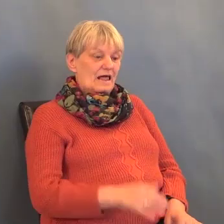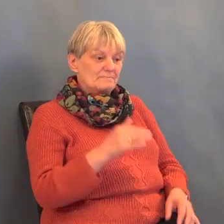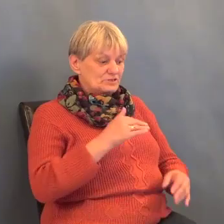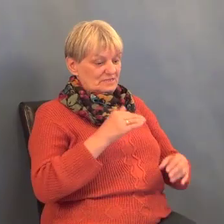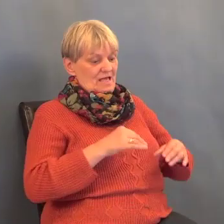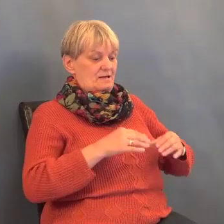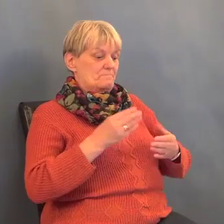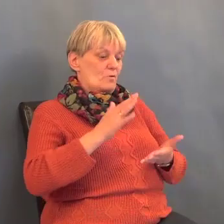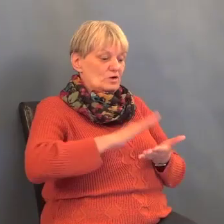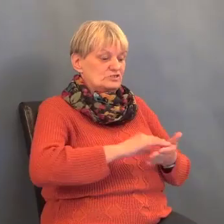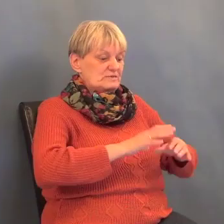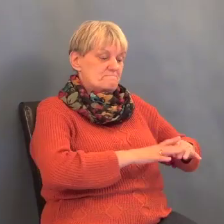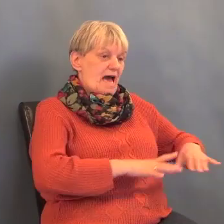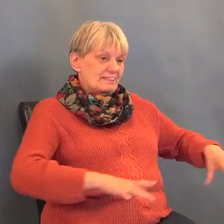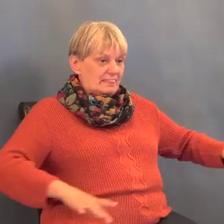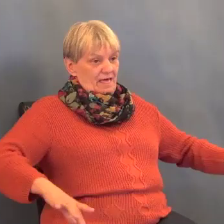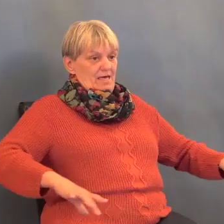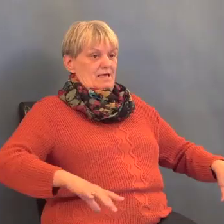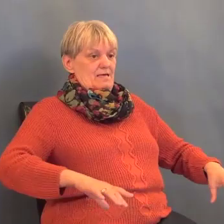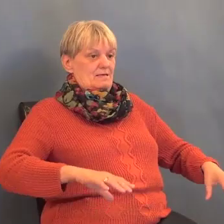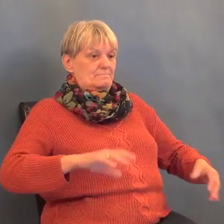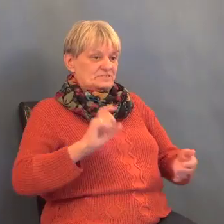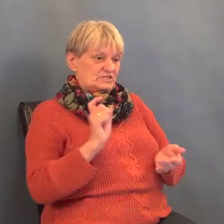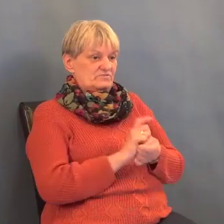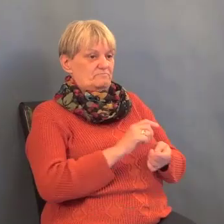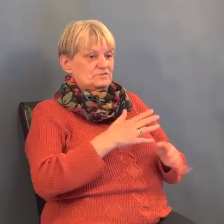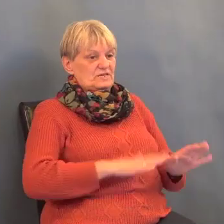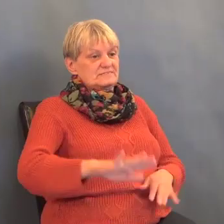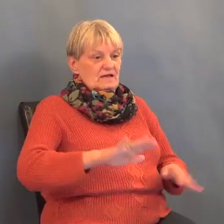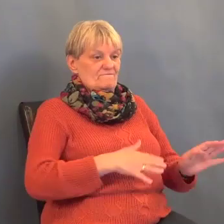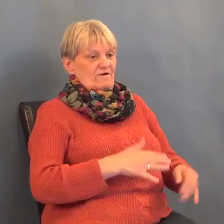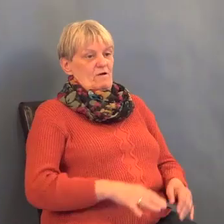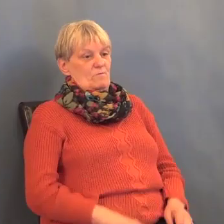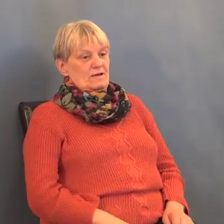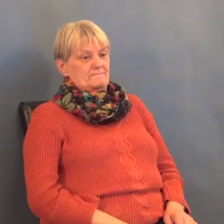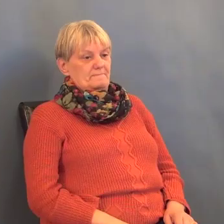Można położyć matę przeciwpoślizgową.